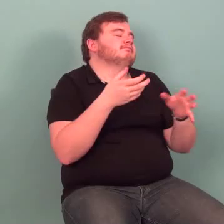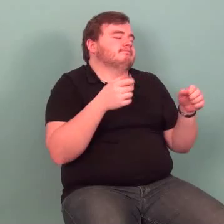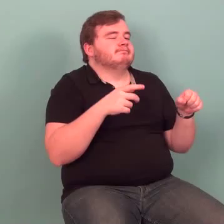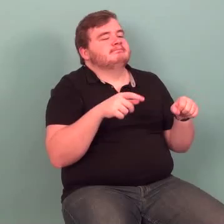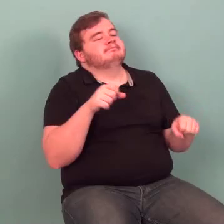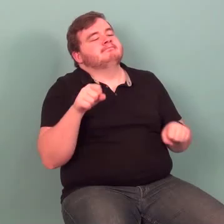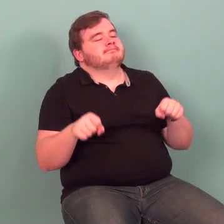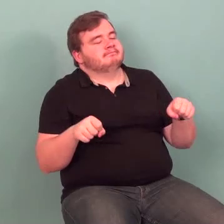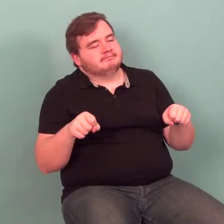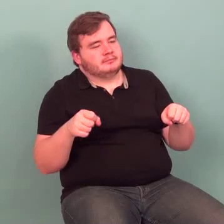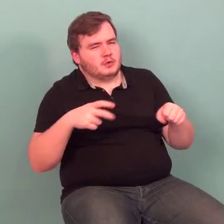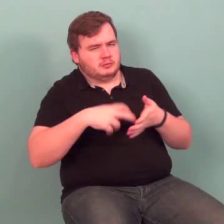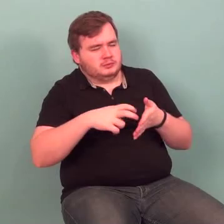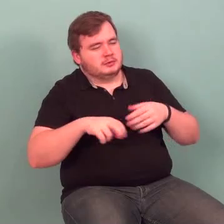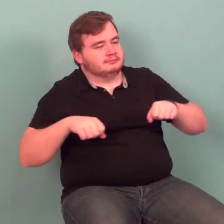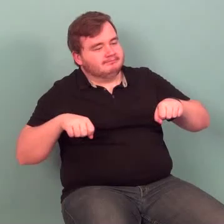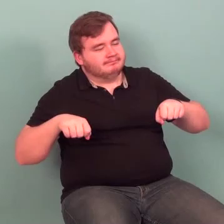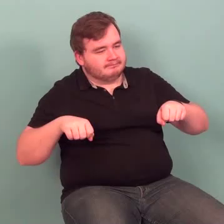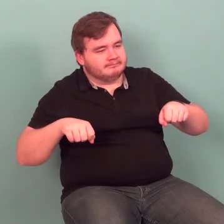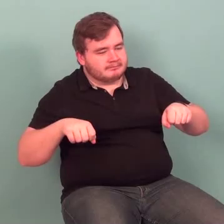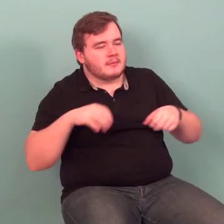Chłopiec odchodzi pchając rower.